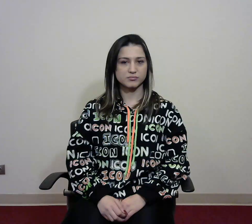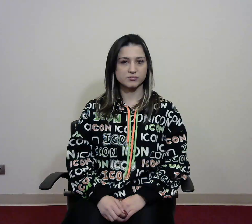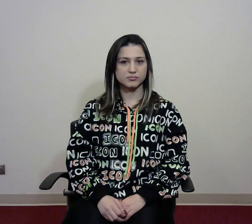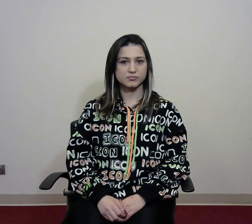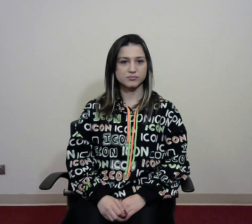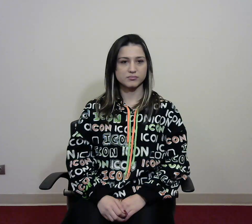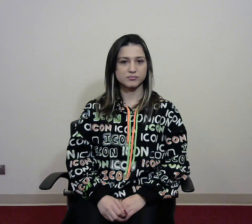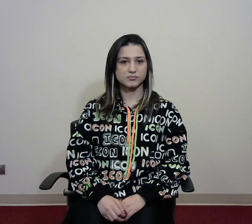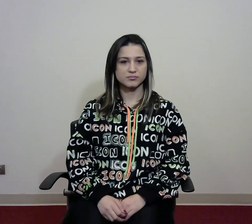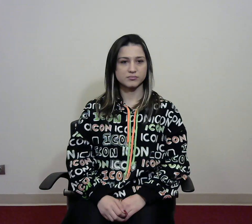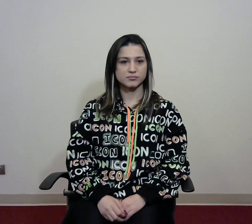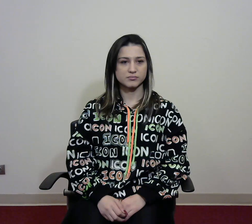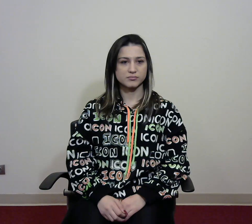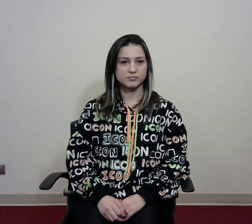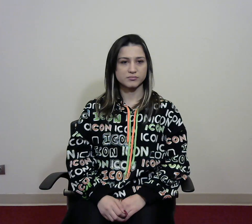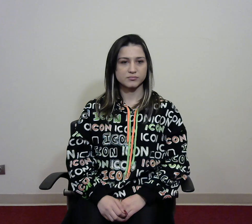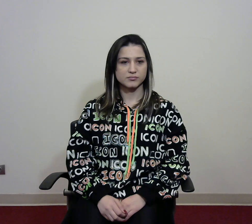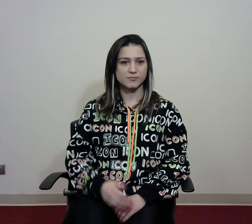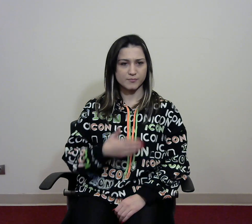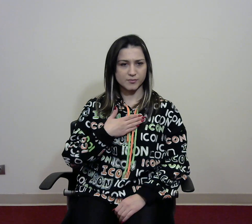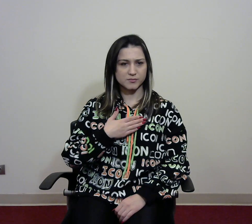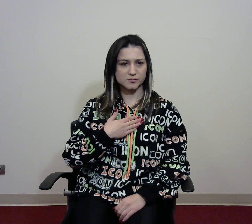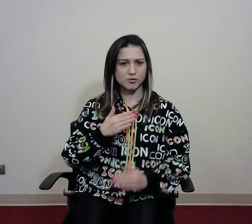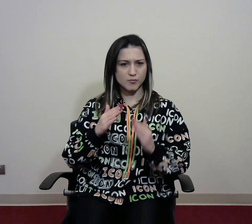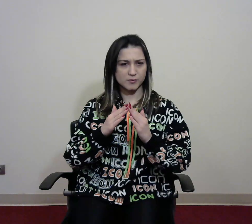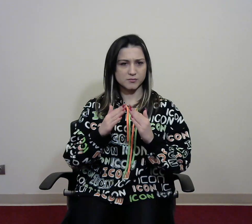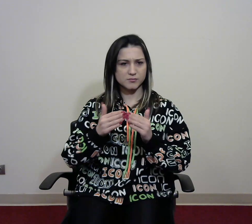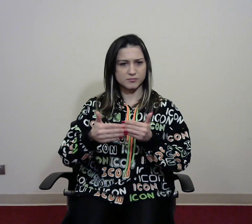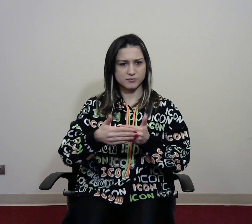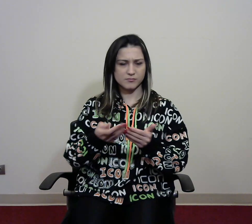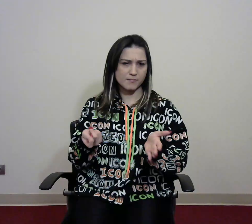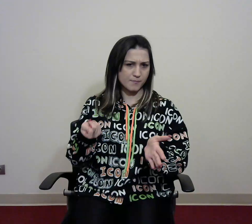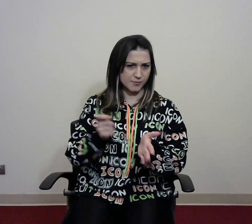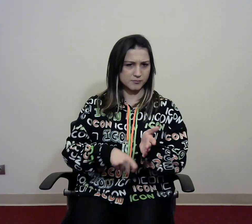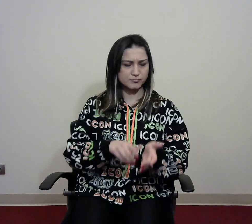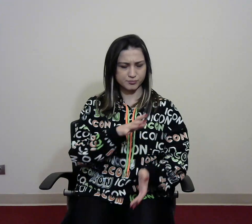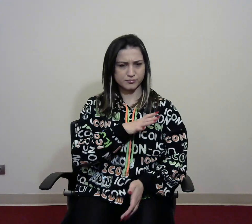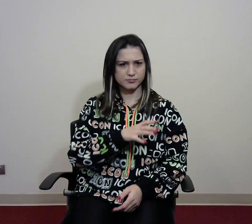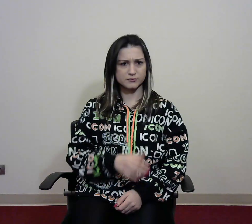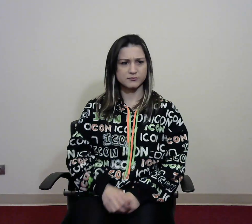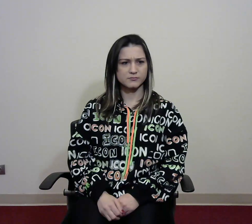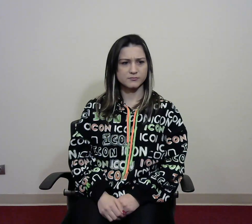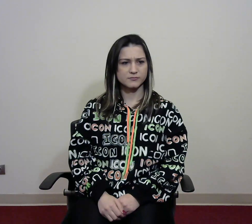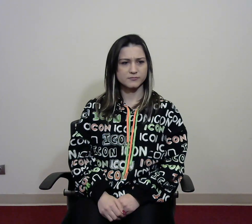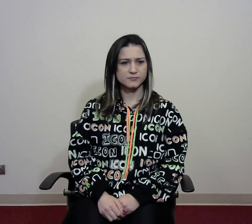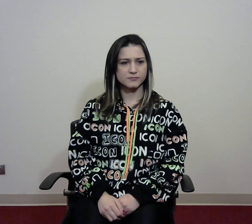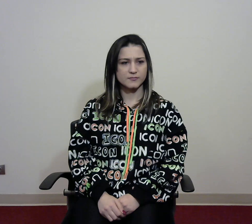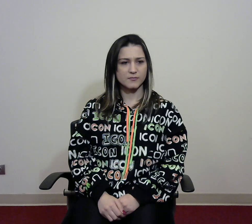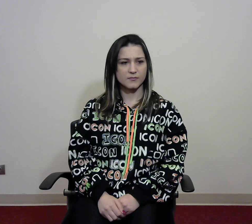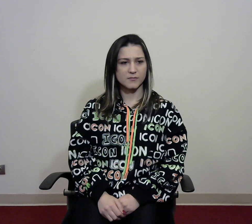Mən evin qapısını bağlamışam